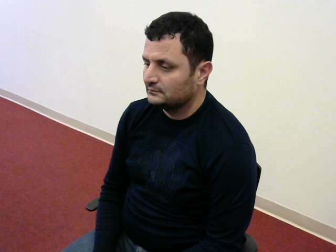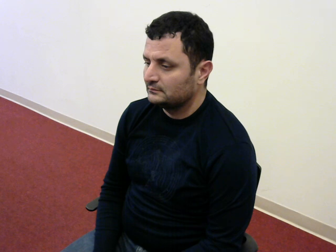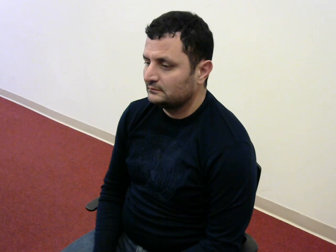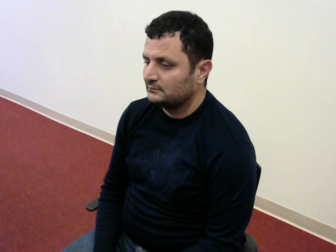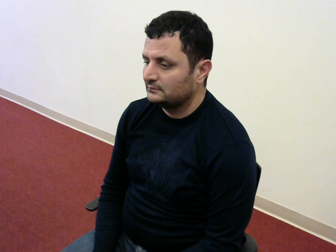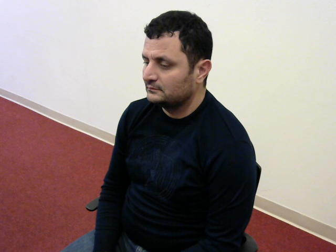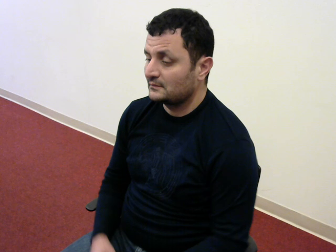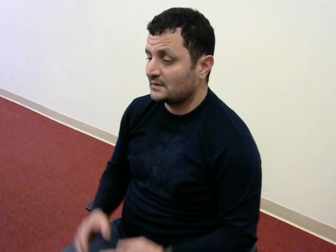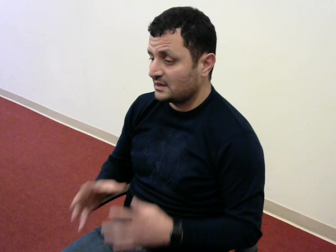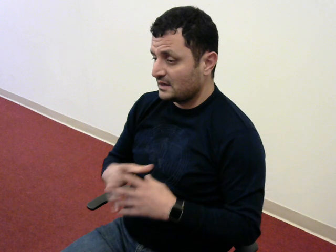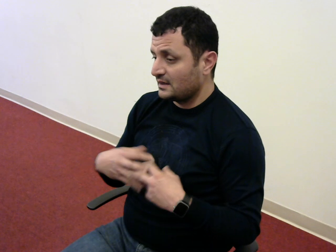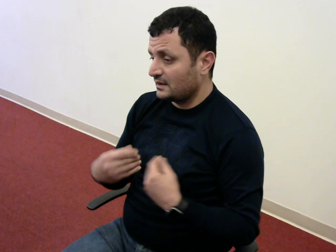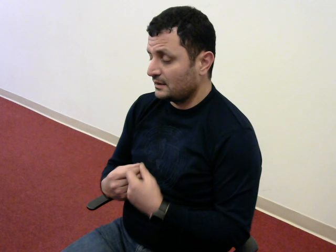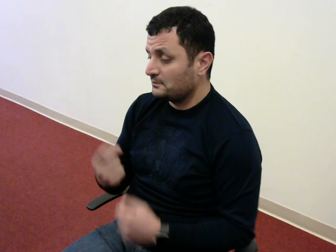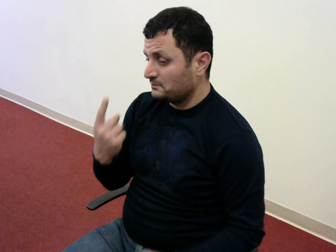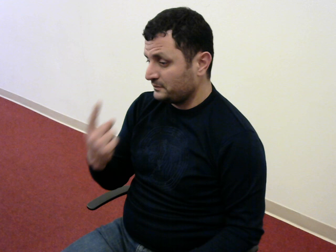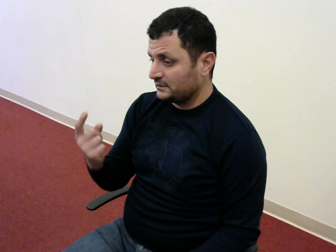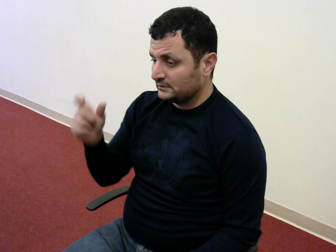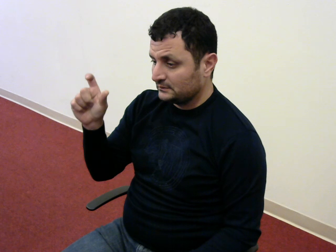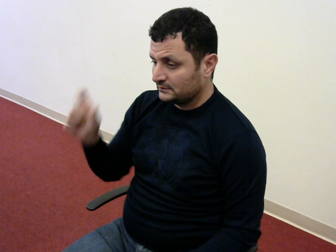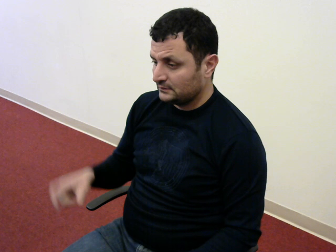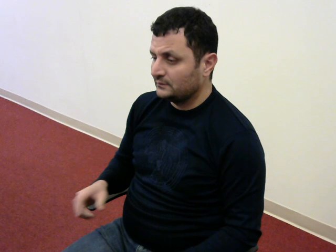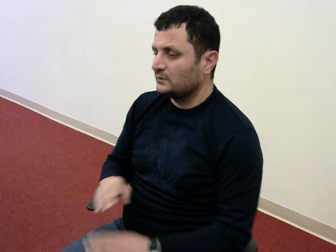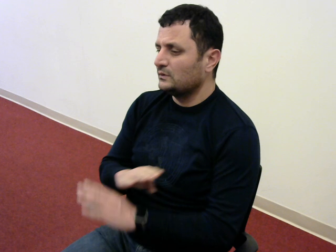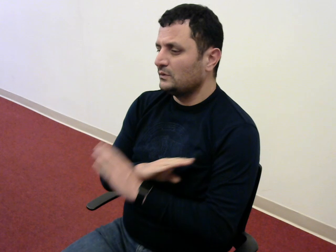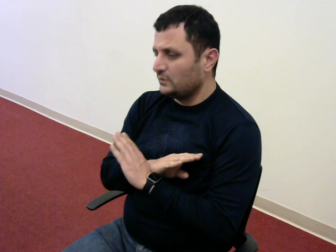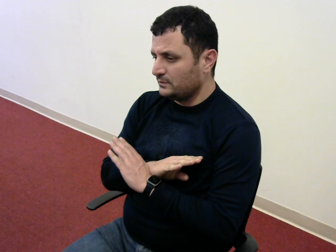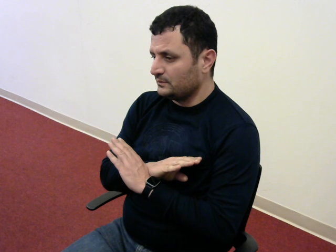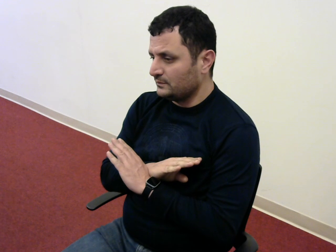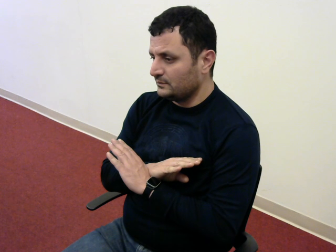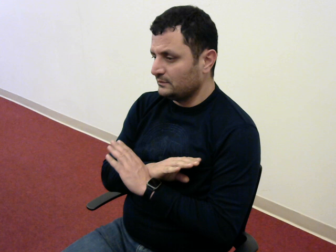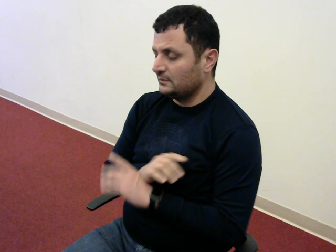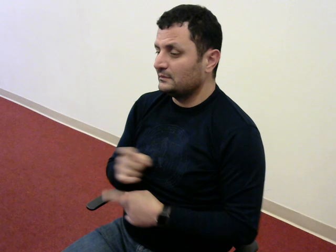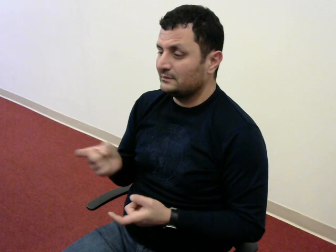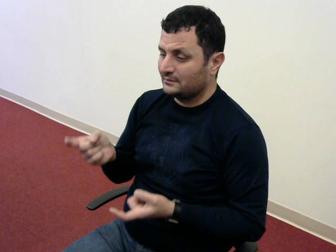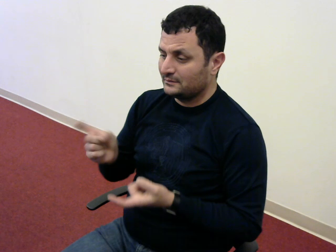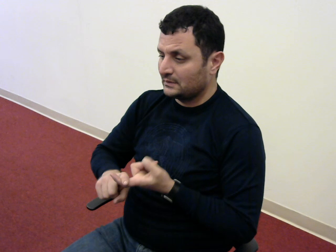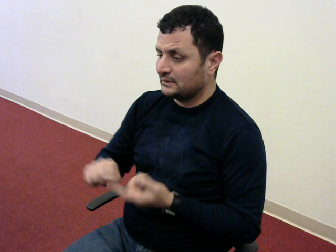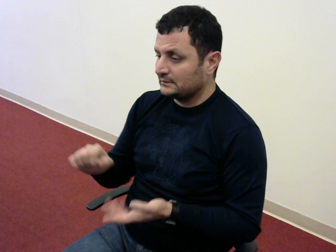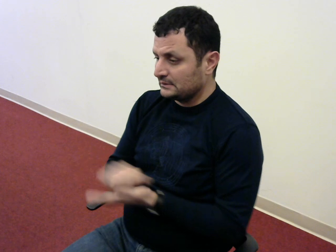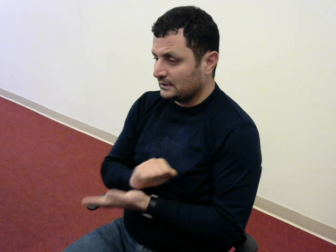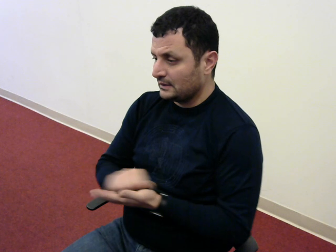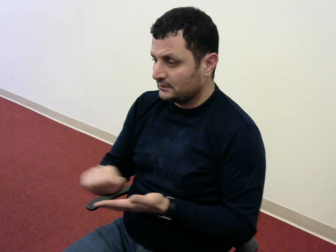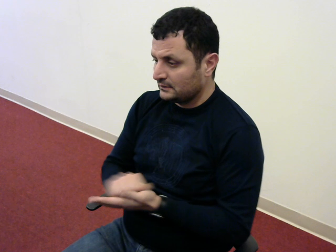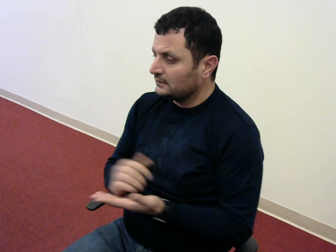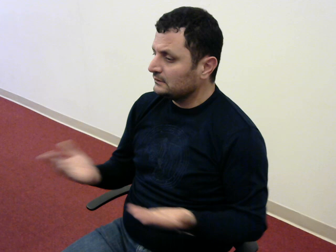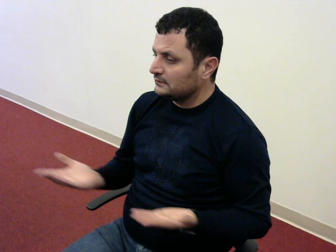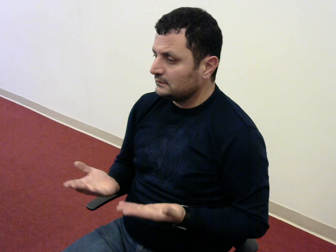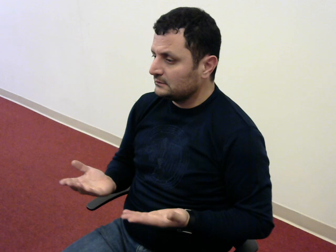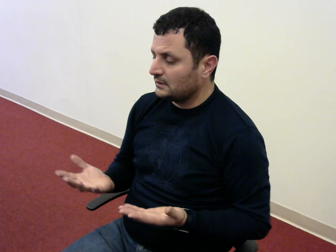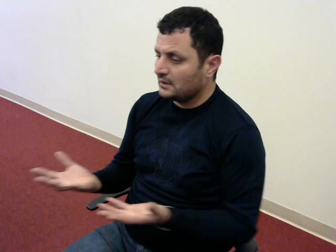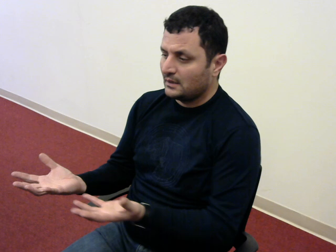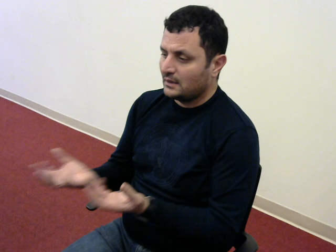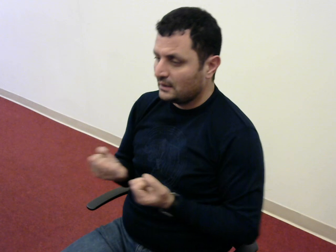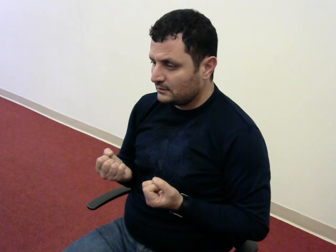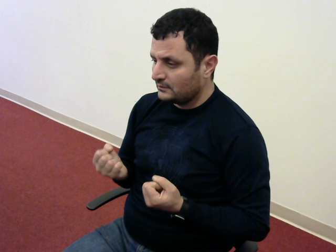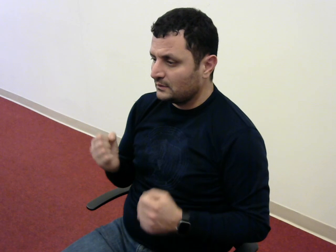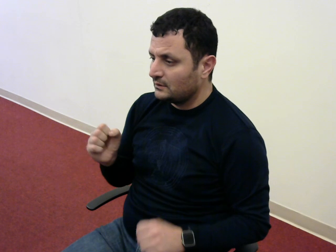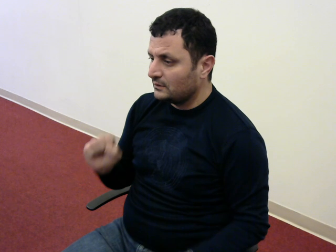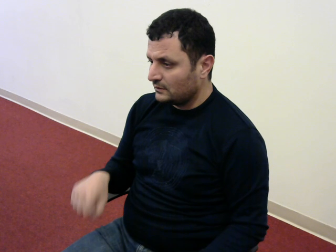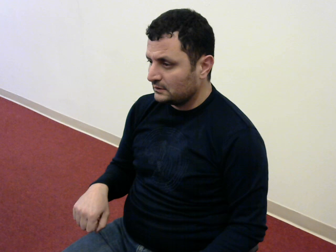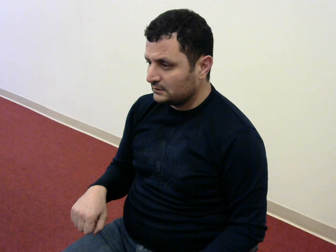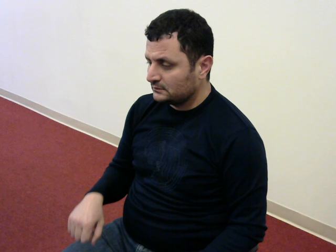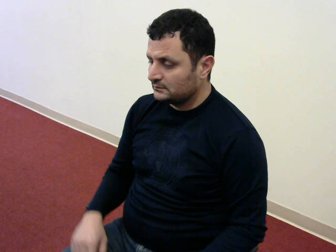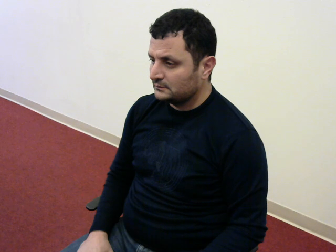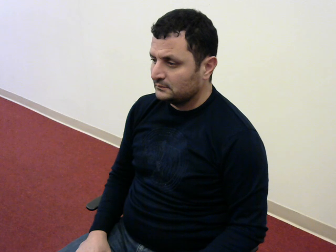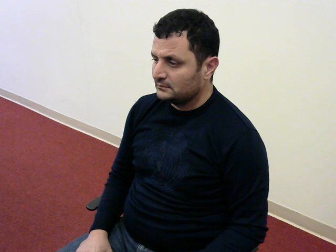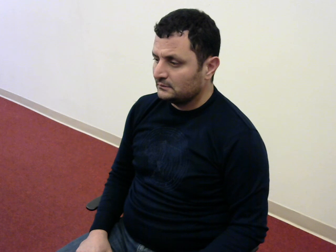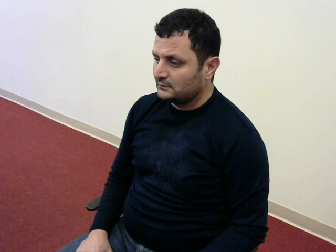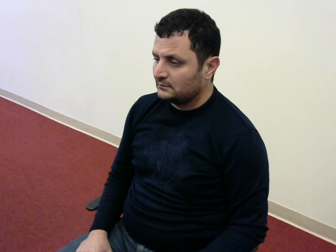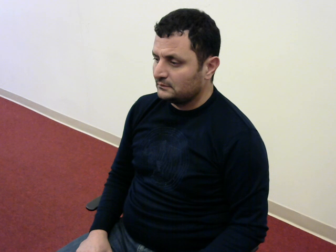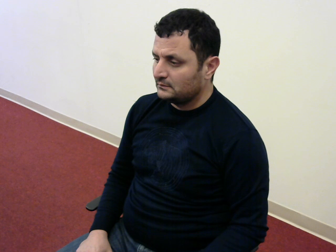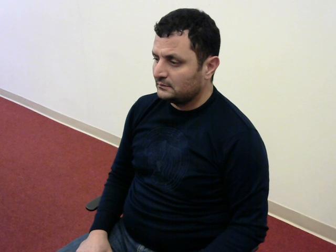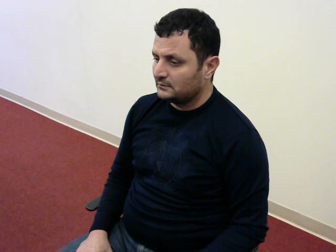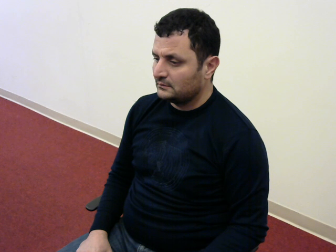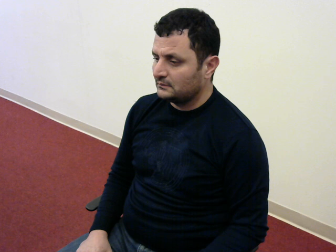Ailədən bir şəxsin ölməsi ilə bağlı sənəd necə almaq olar?